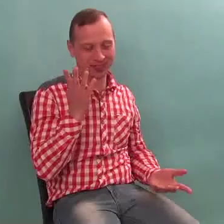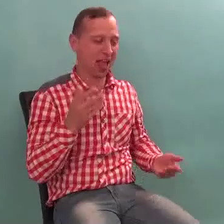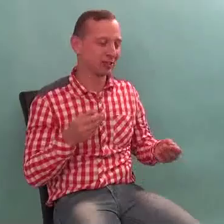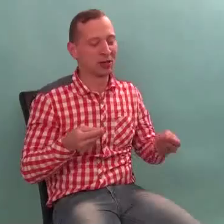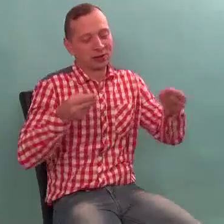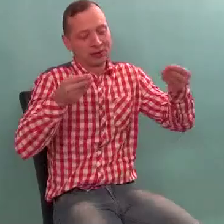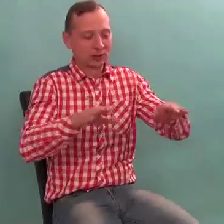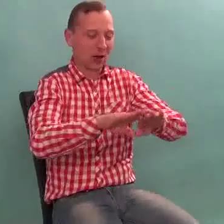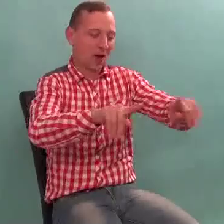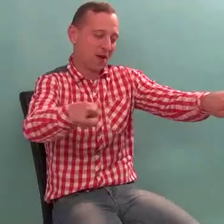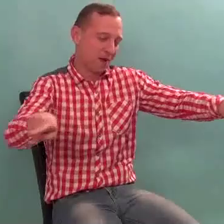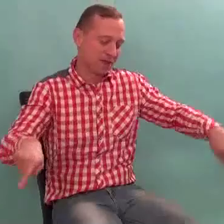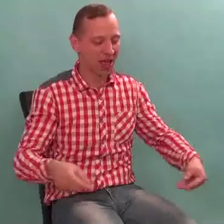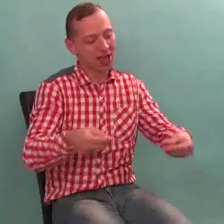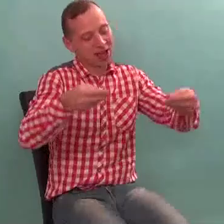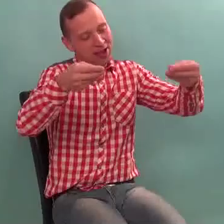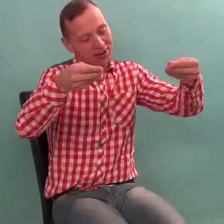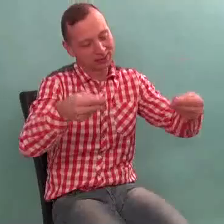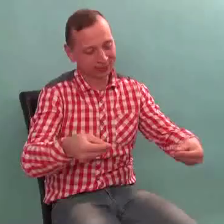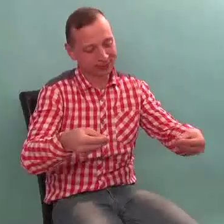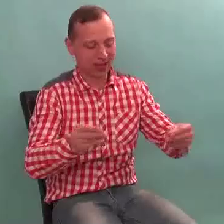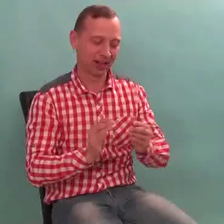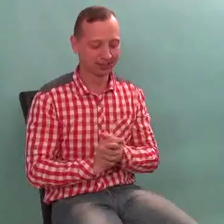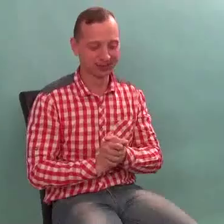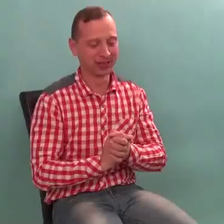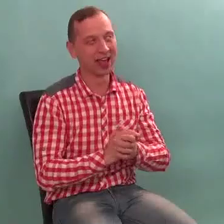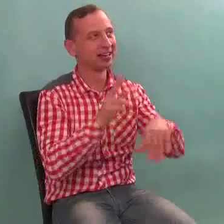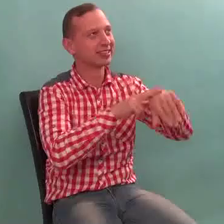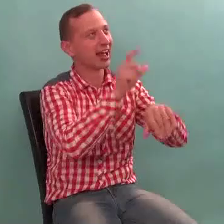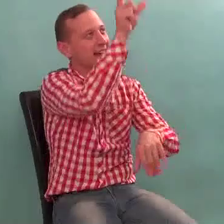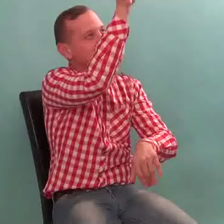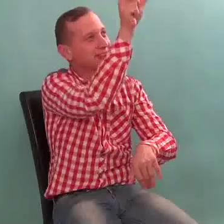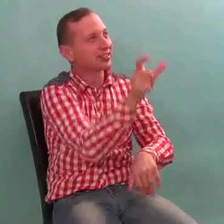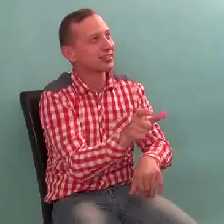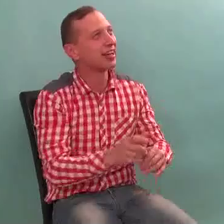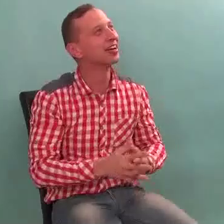Po chwili wraca i przestraszona widzi, że nie ma wiśni, nie ma ich.